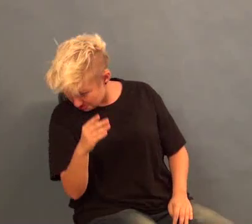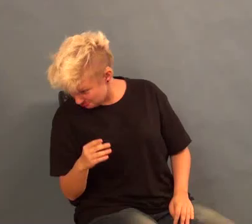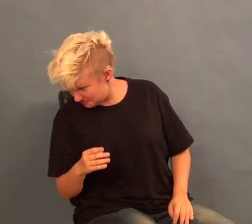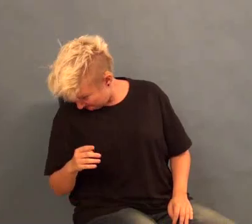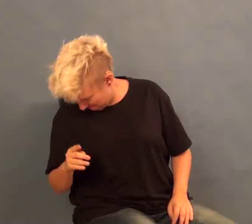Dobrze, dobrze?